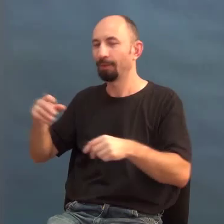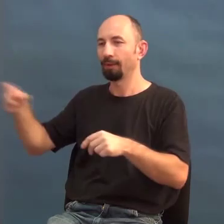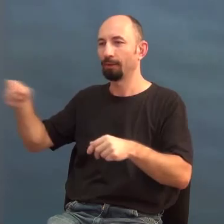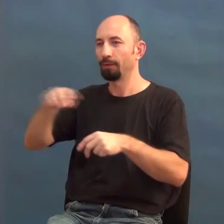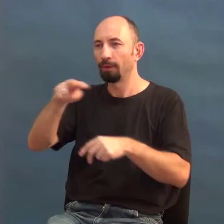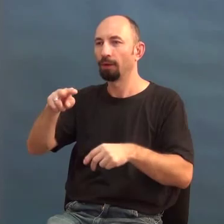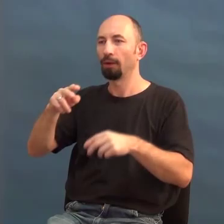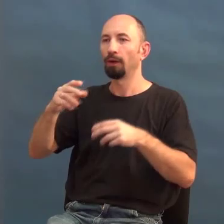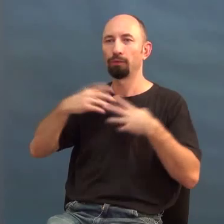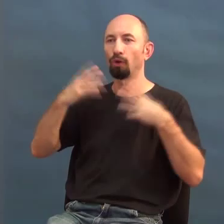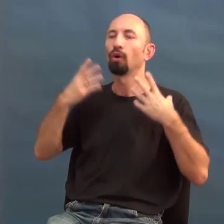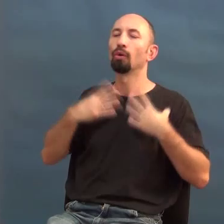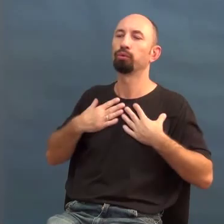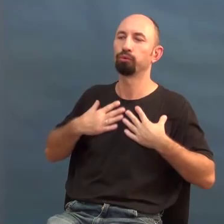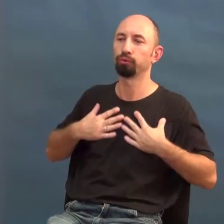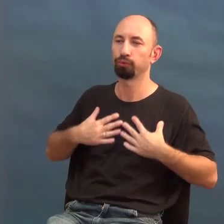Po tym wszystkim poczuli ulgę.